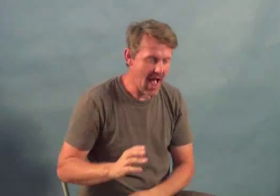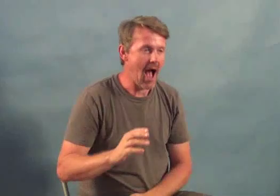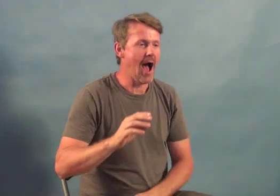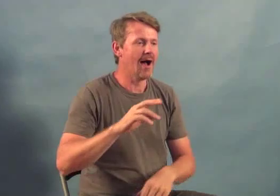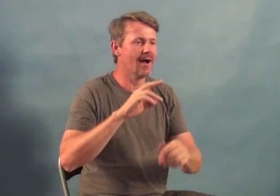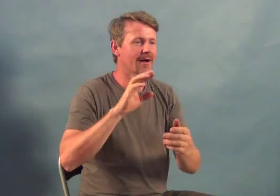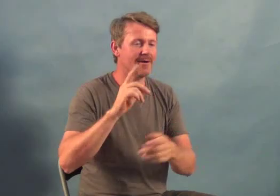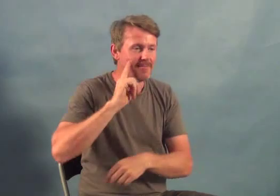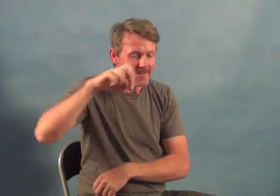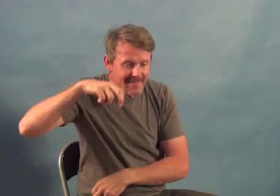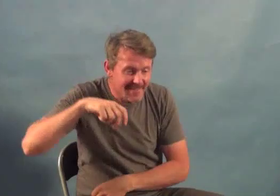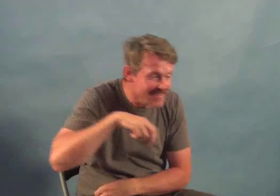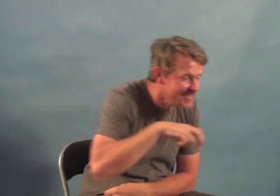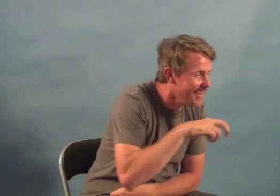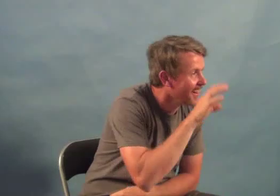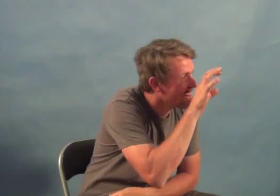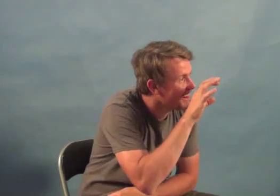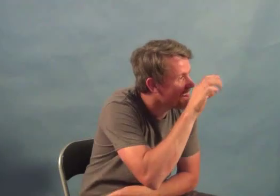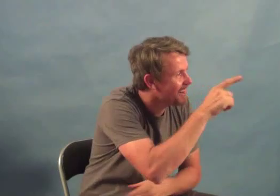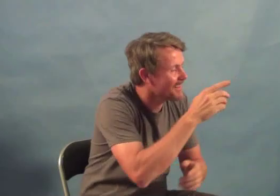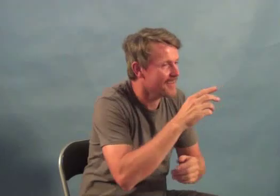Chłopiec poszedł oglądać Charliego Chaplina.